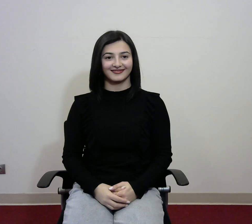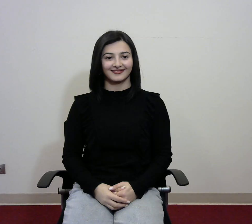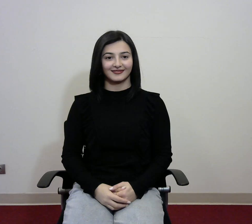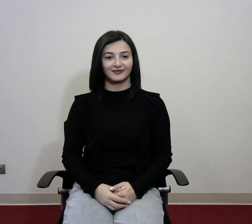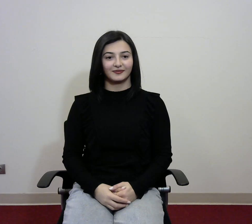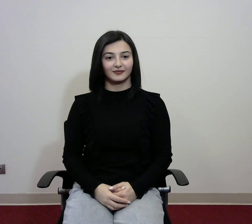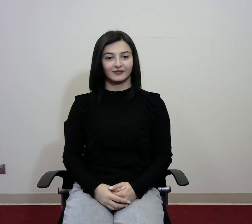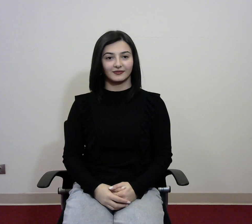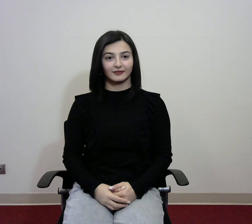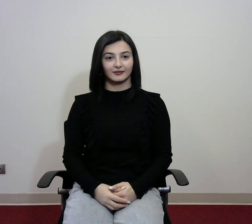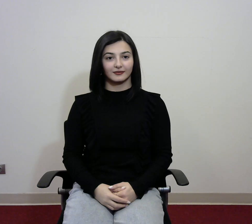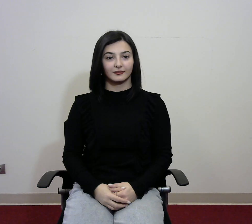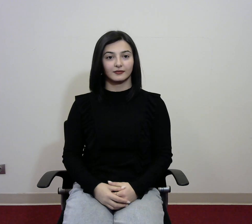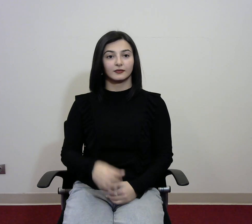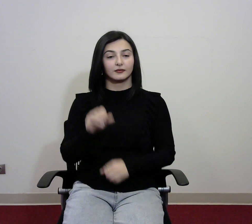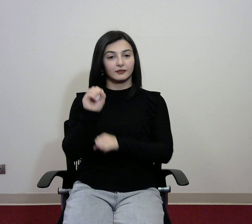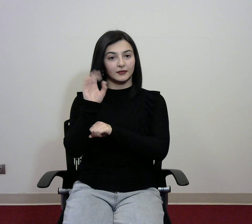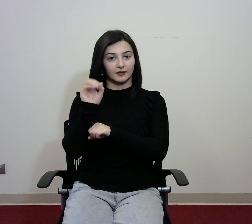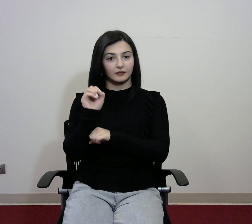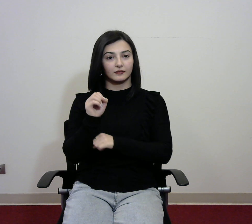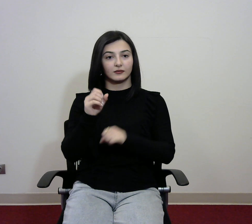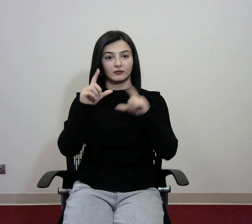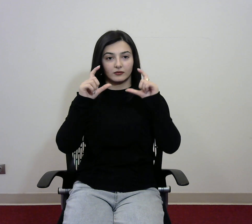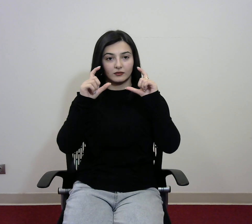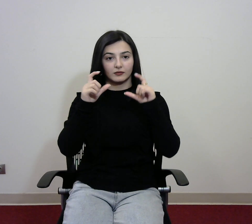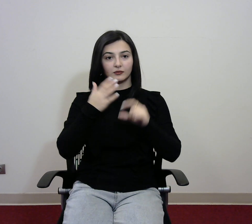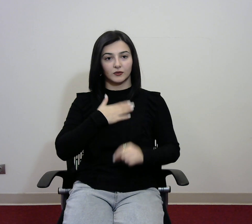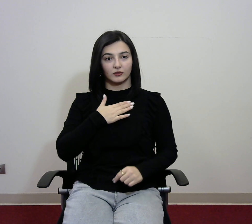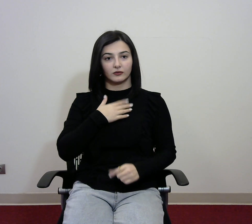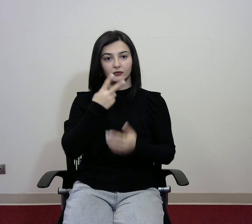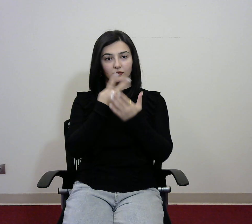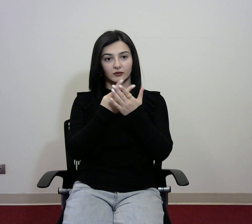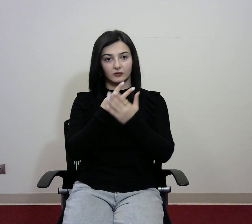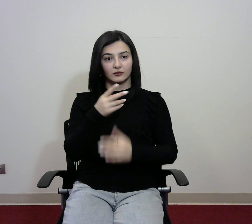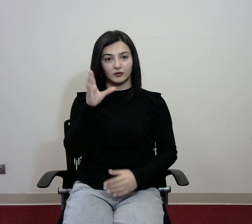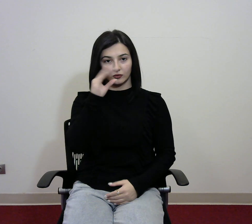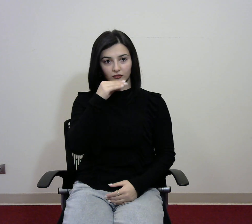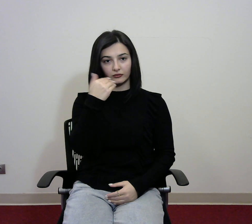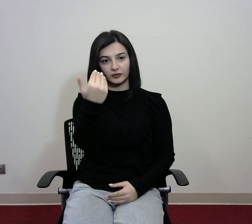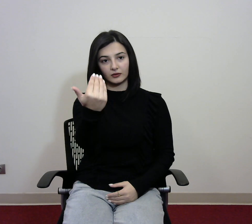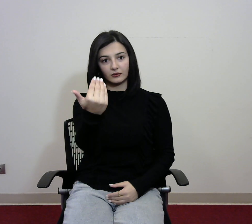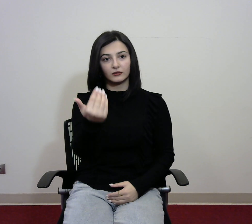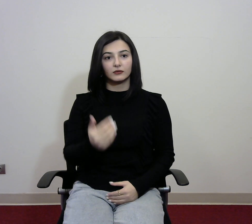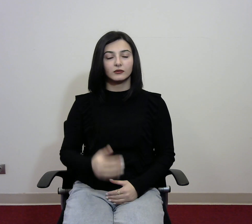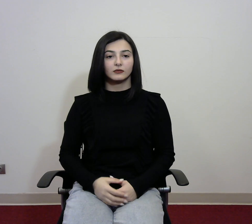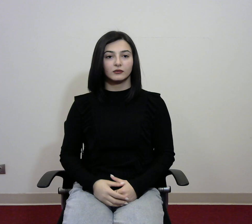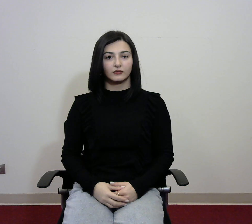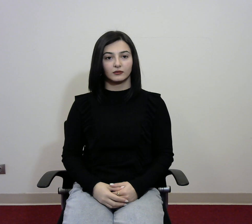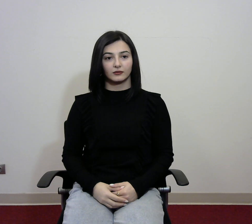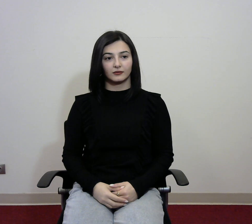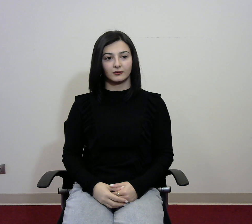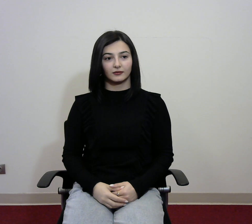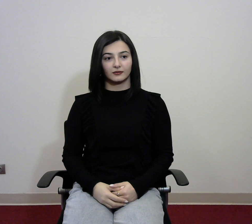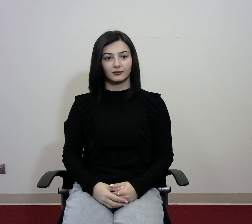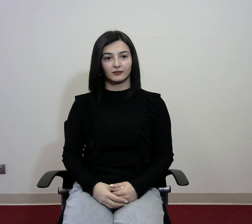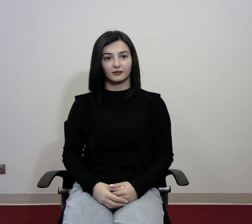Çəkdiyin şəkilləri mənə göstərə bilərsənmi?